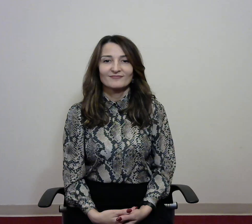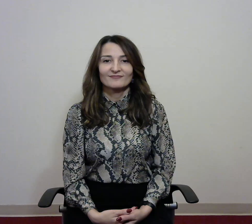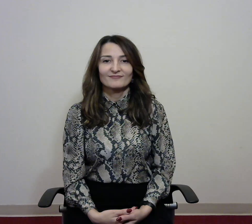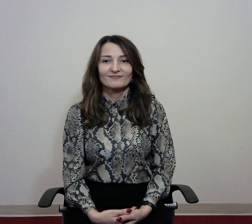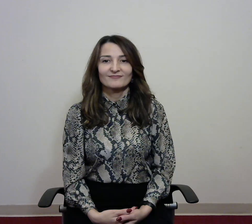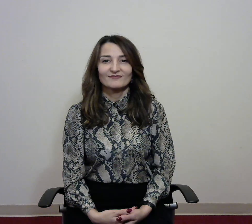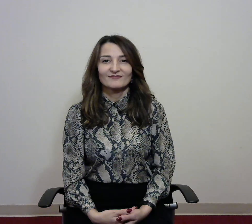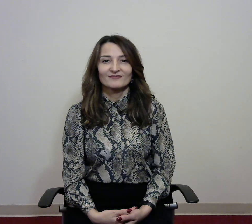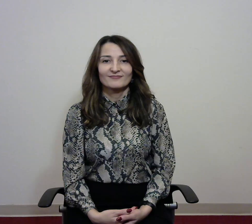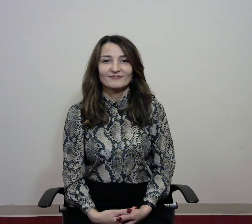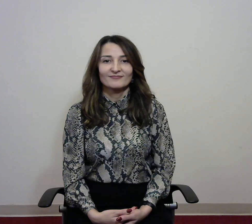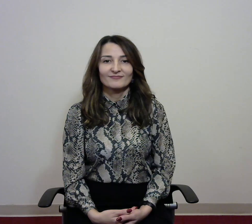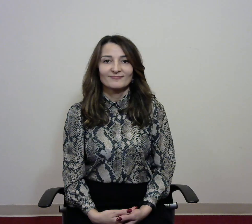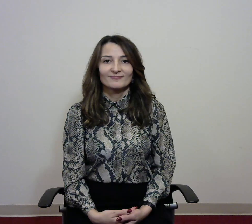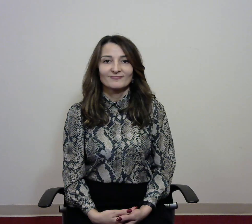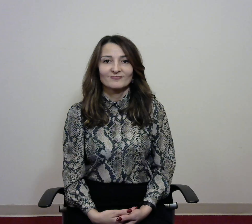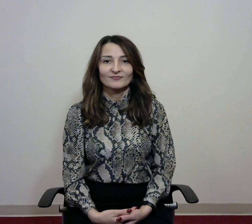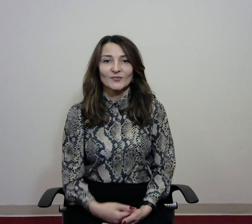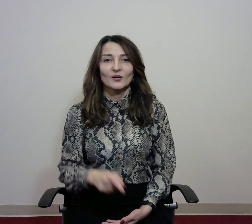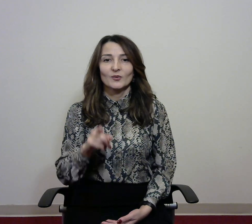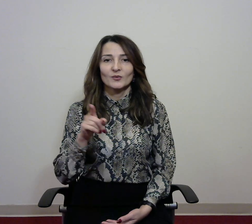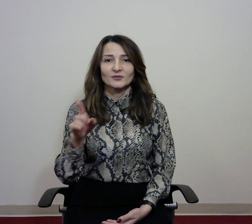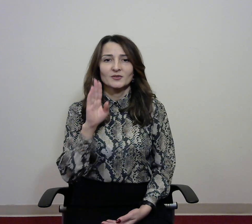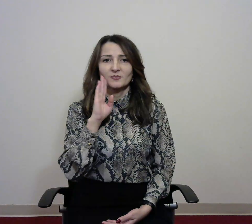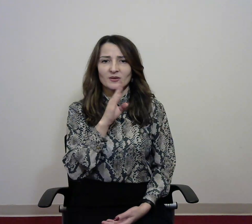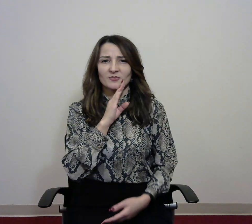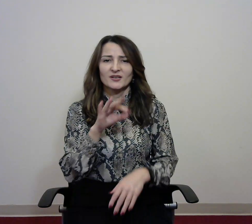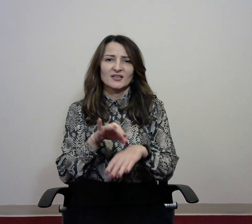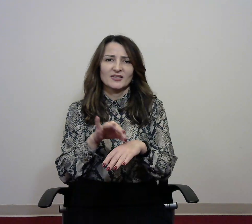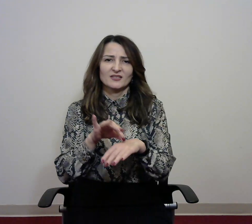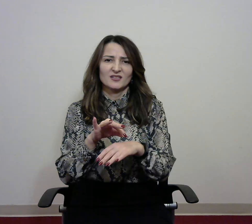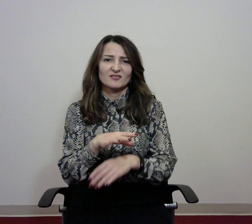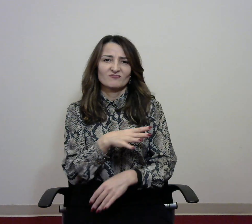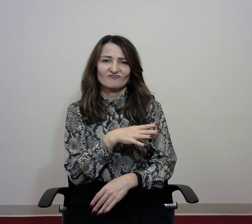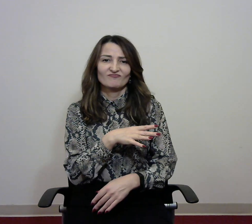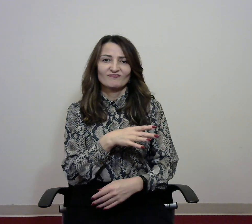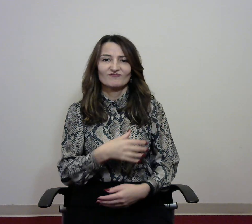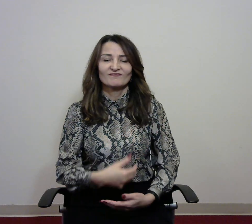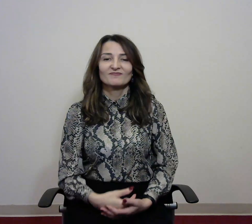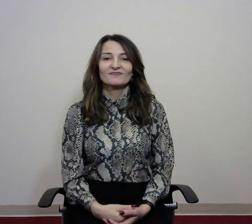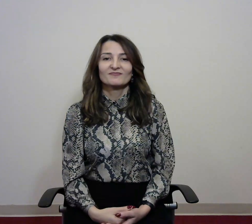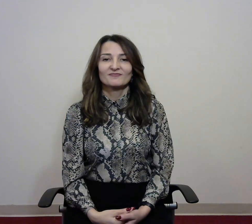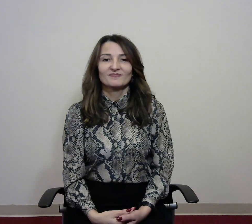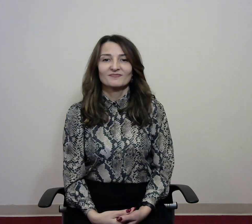Onun anası xəstələnmişdi